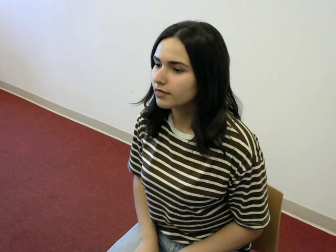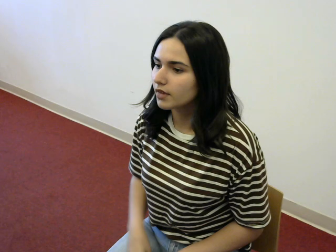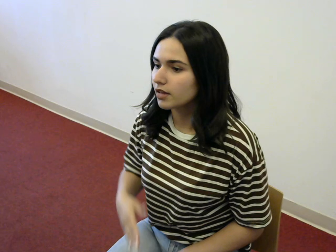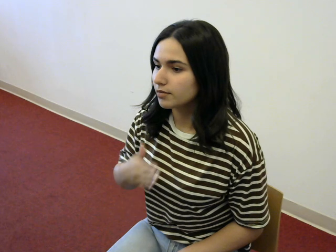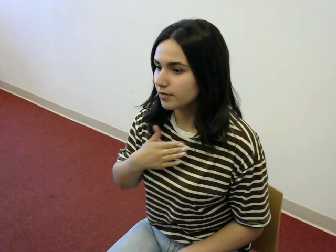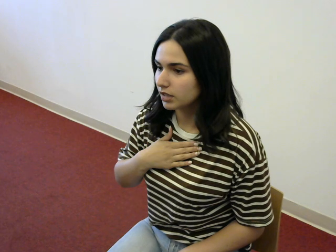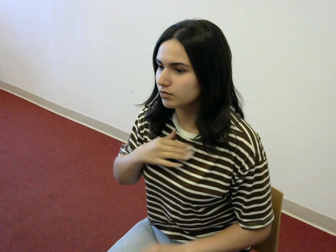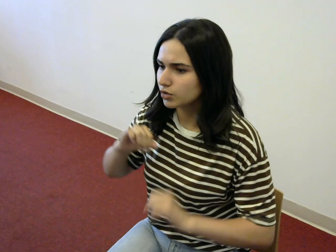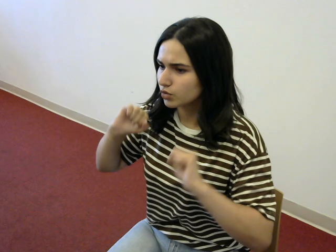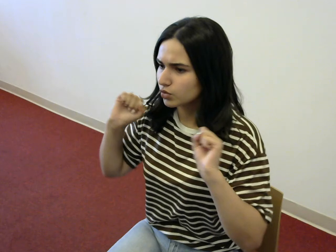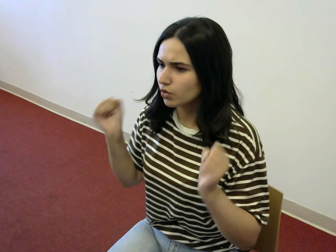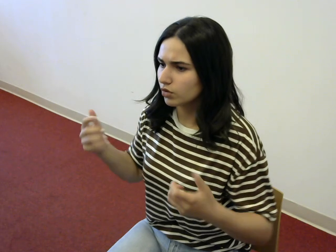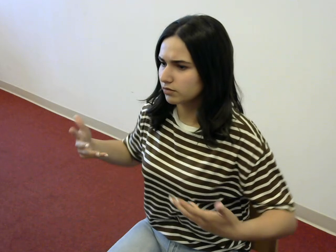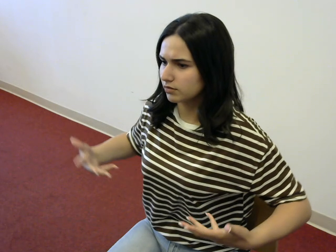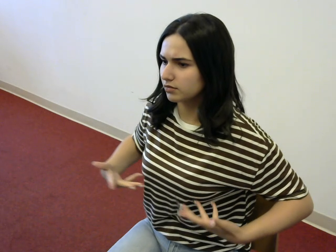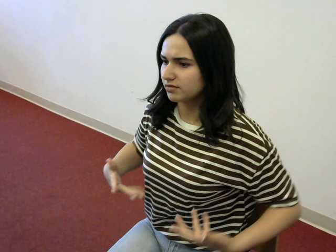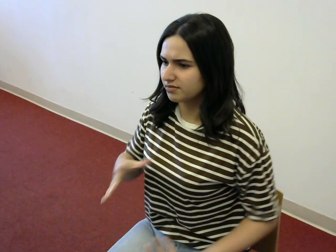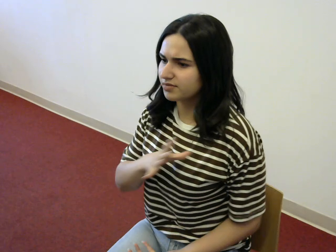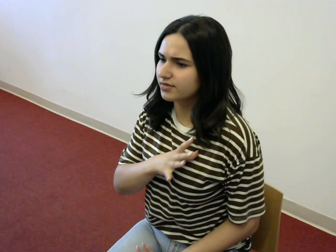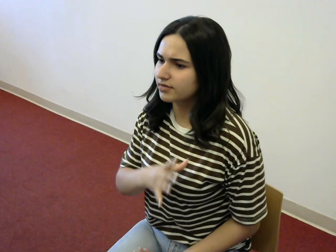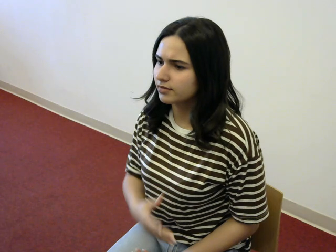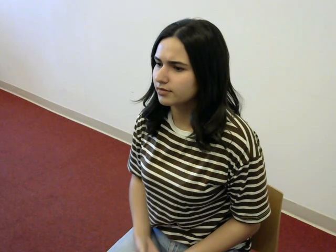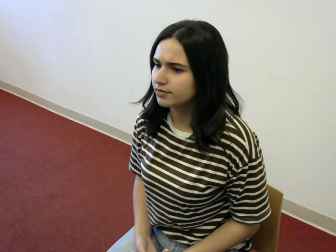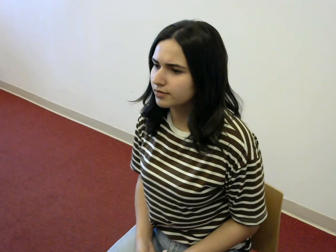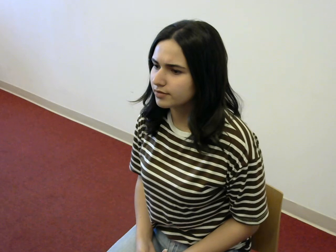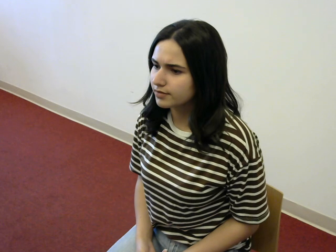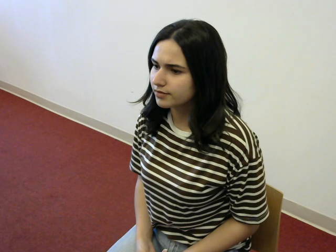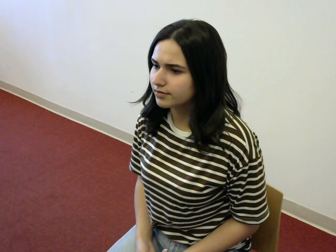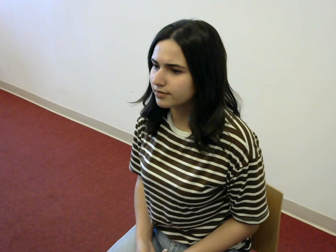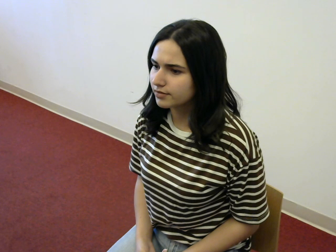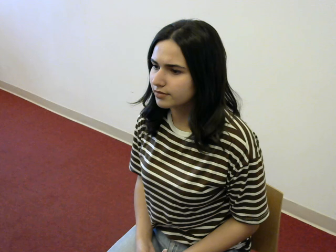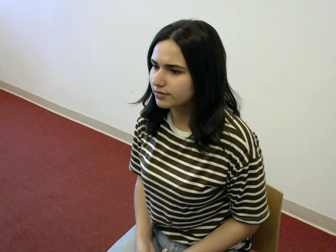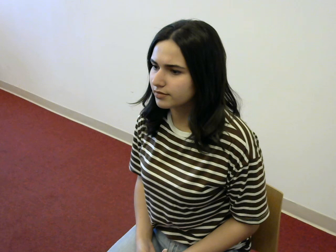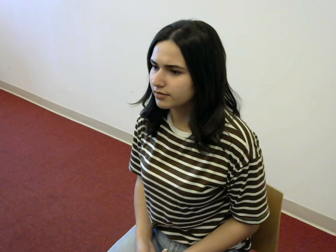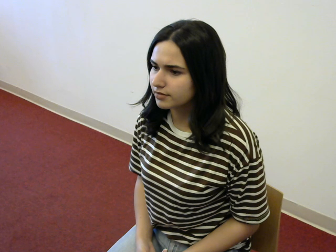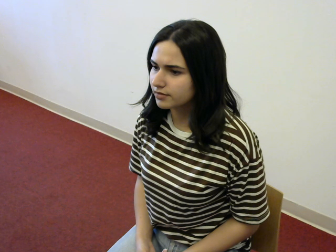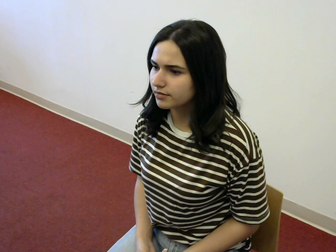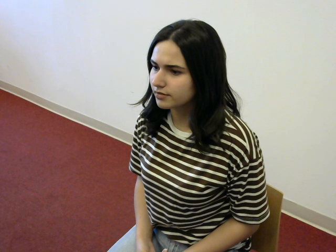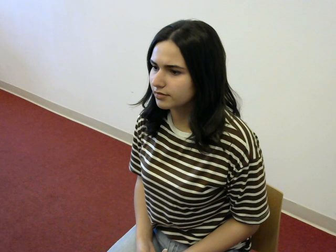Mən sətəlcəm olmuşam